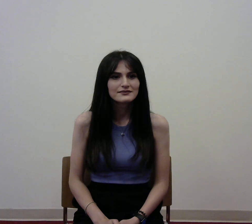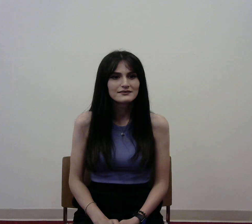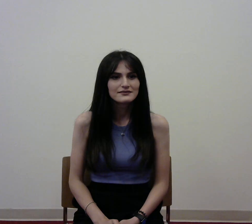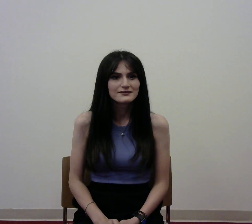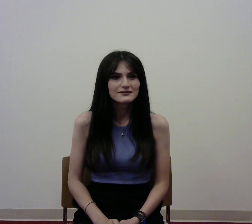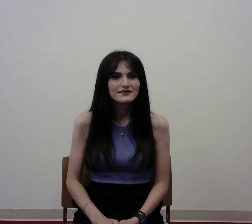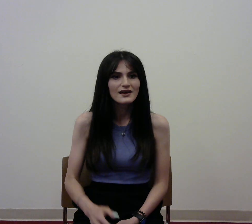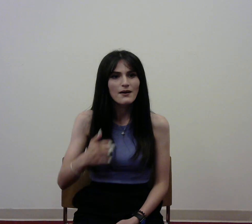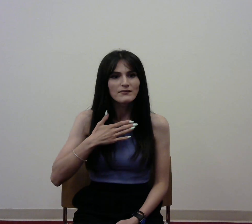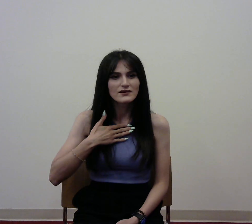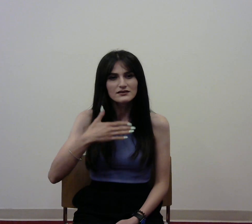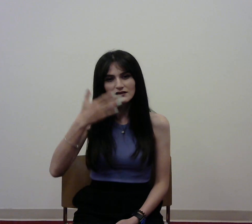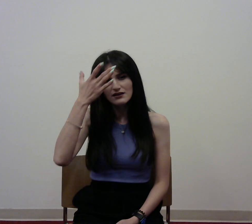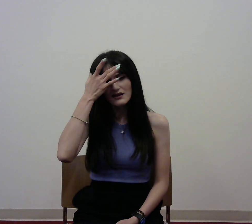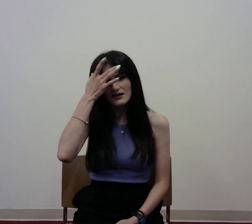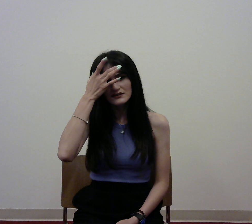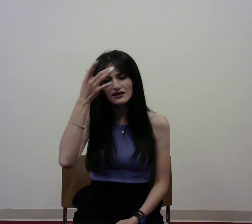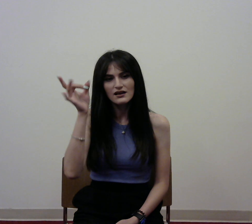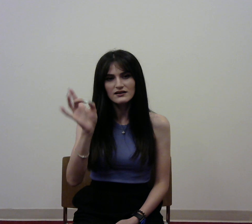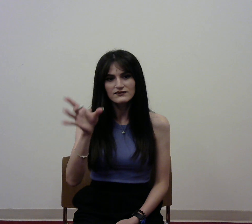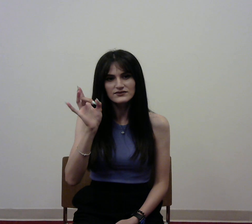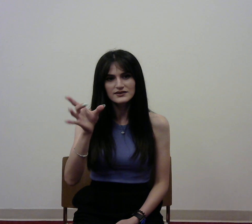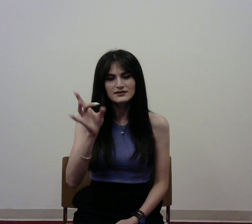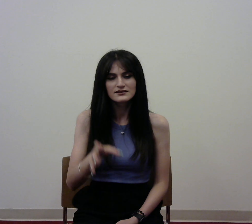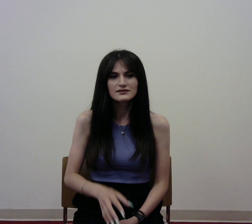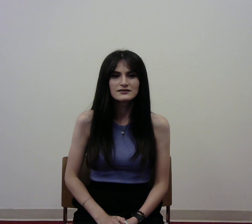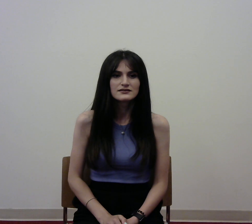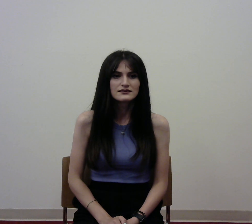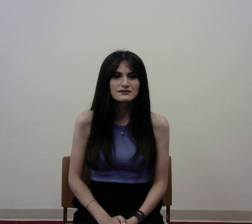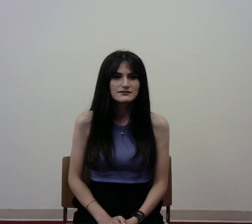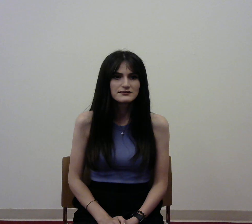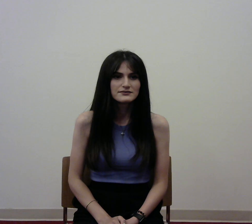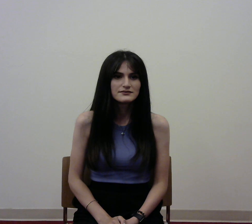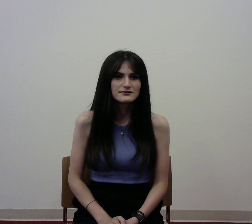Mənim başım ağrıyır